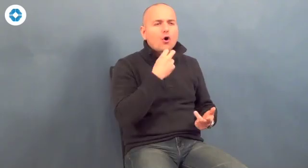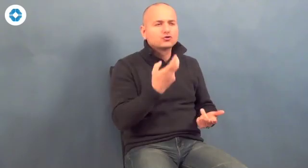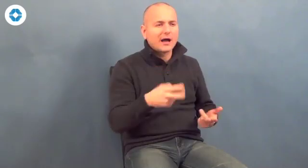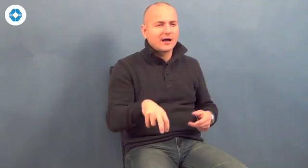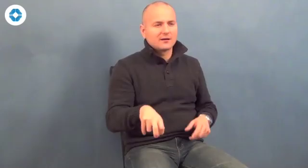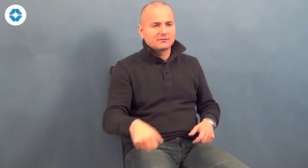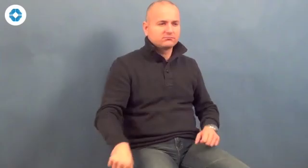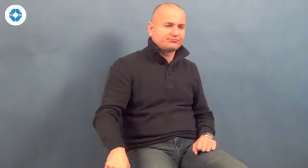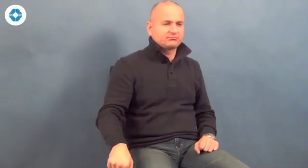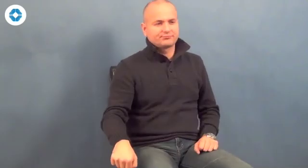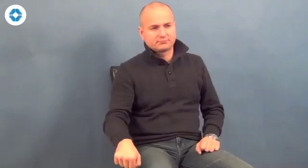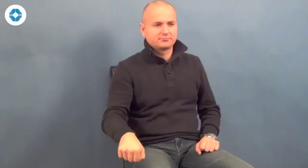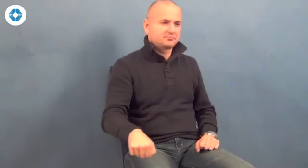Prowadzi kozę.